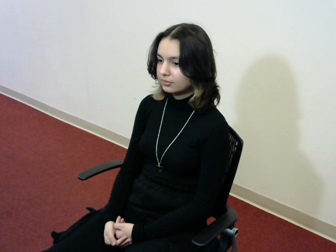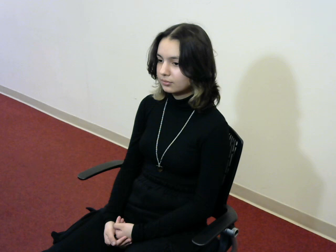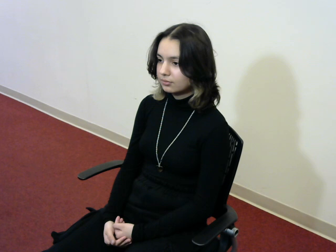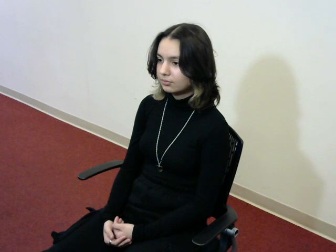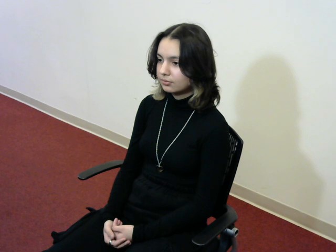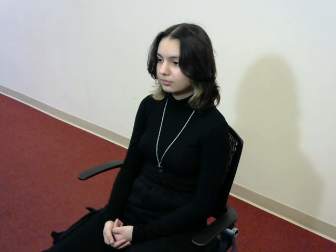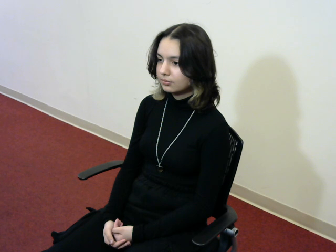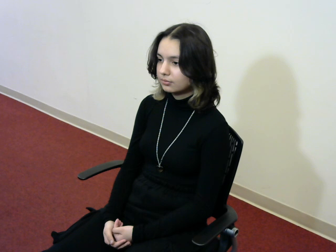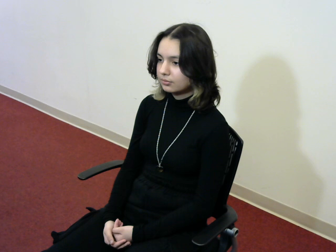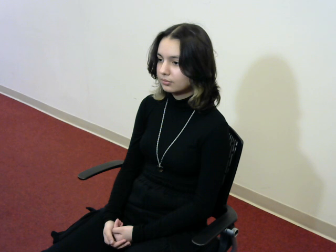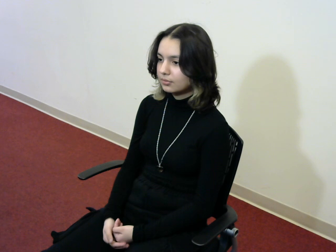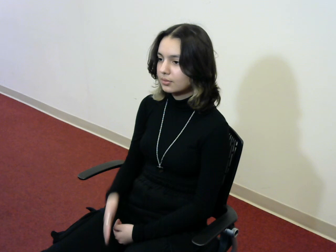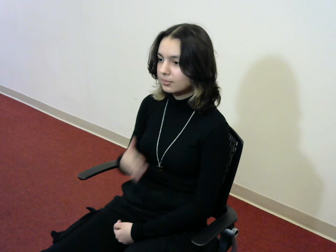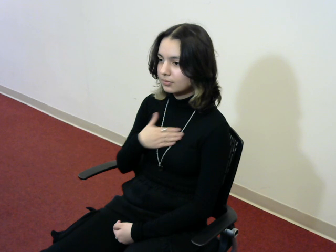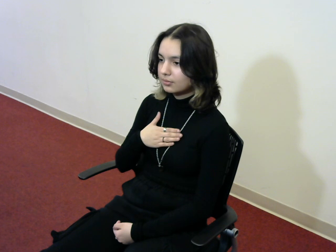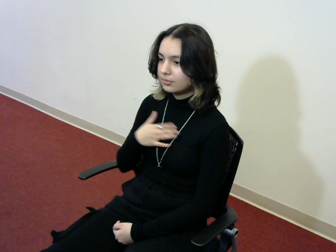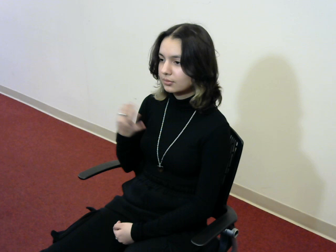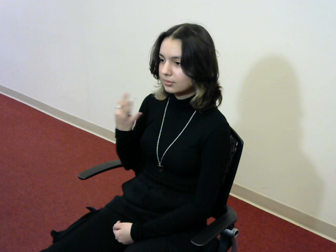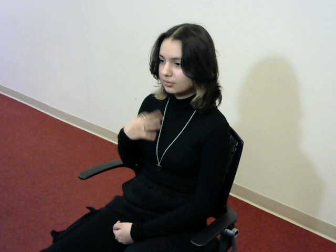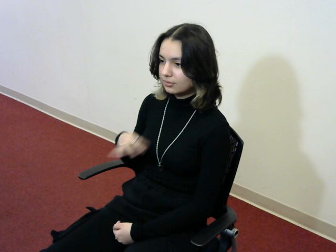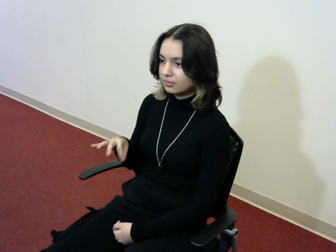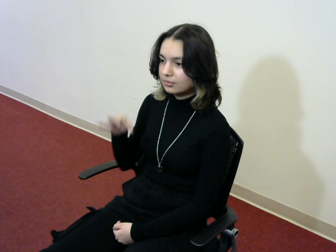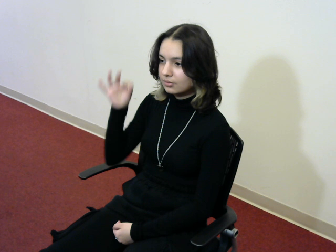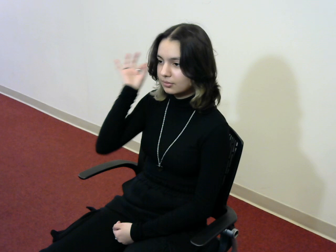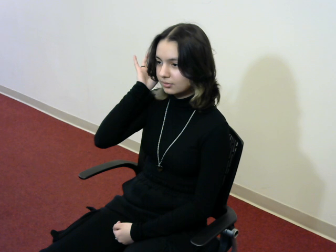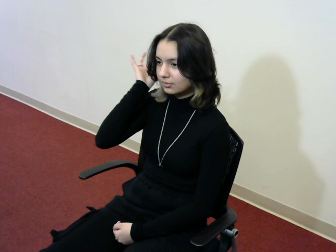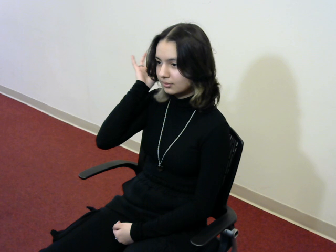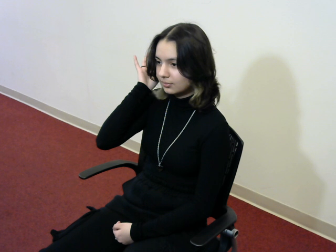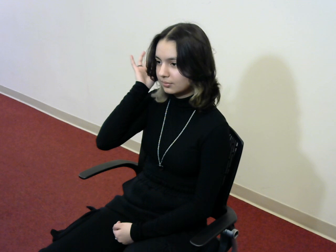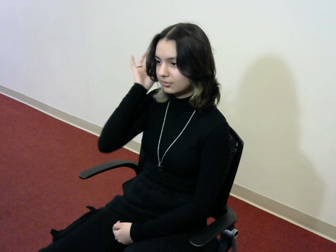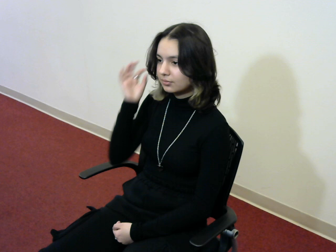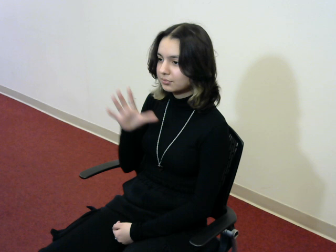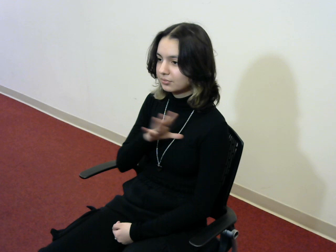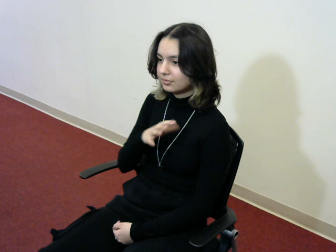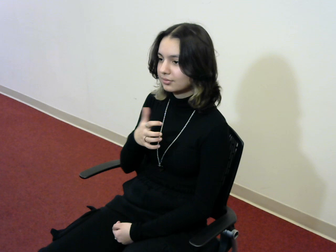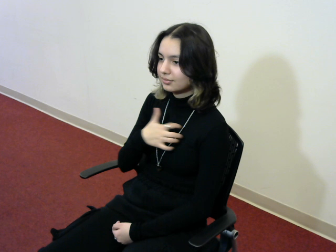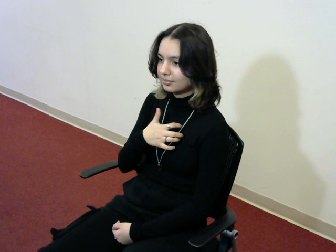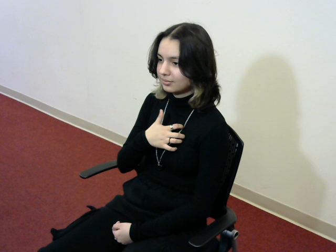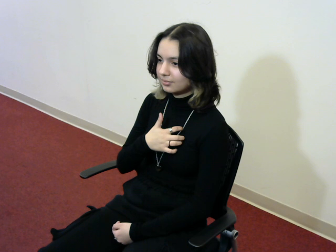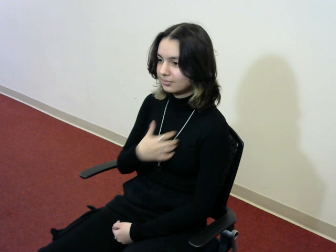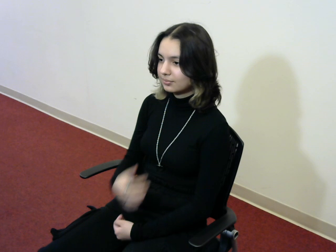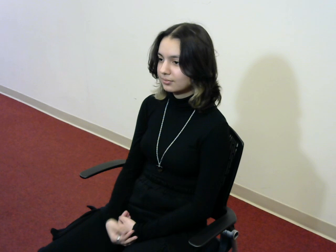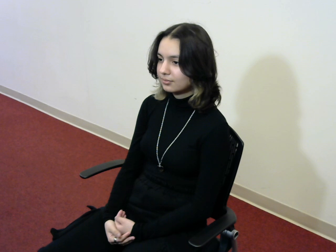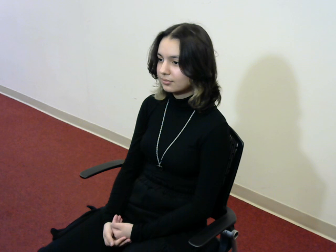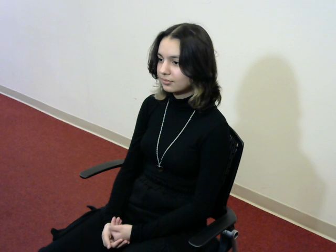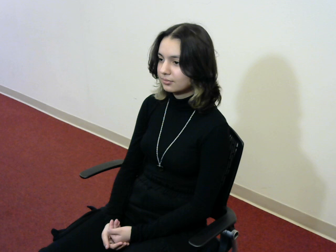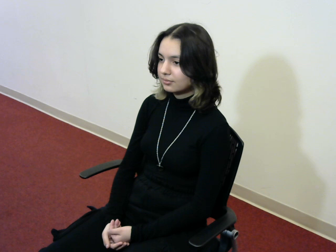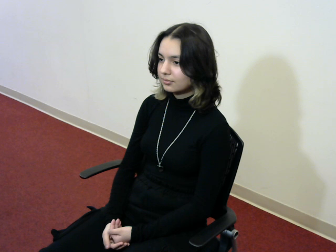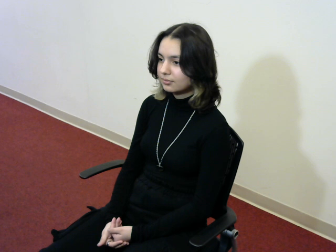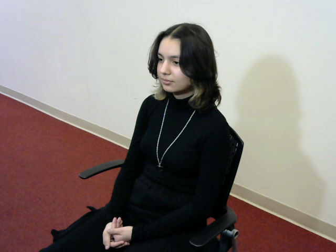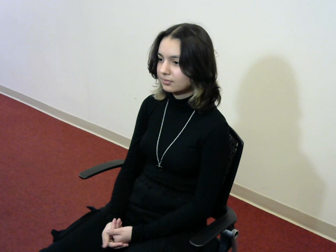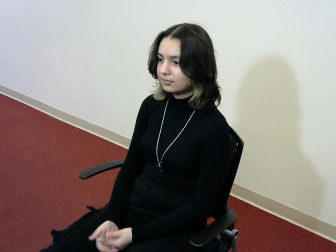Mənim oğlum həkim olmaq istəyir